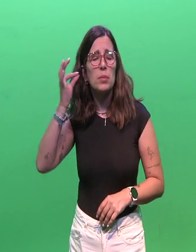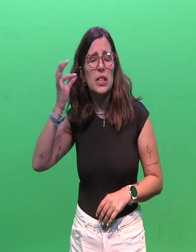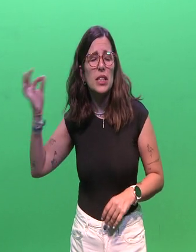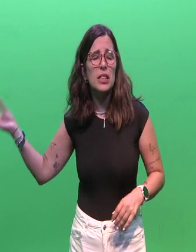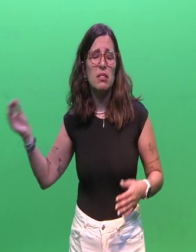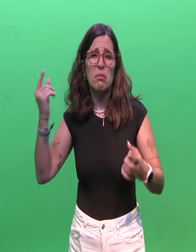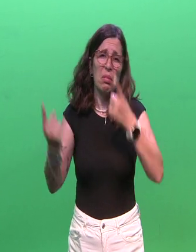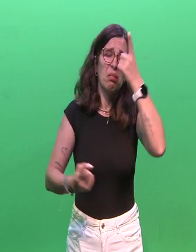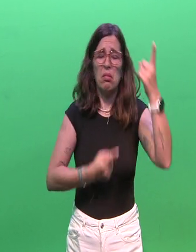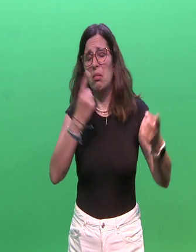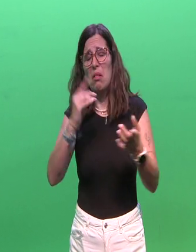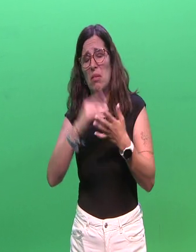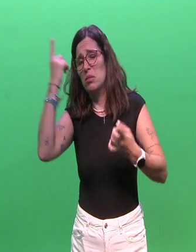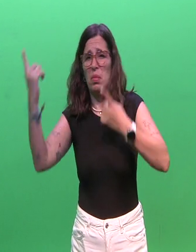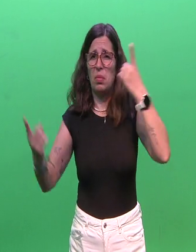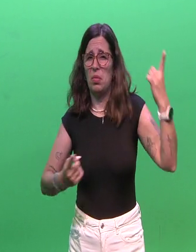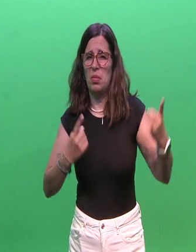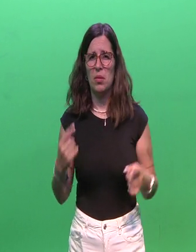Sento un xiulet de vegades, algunes vegades només.